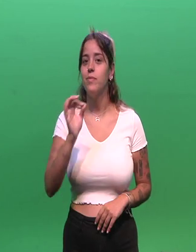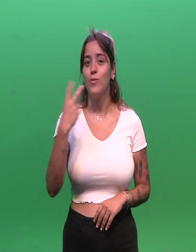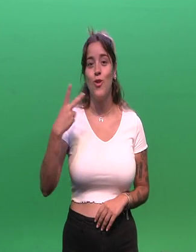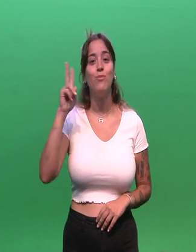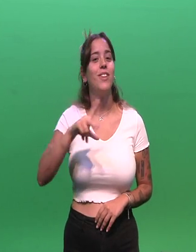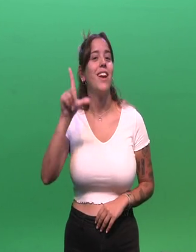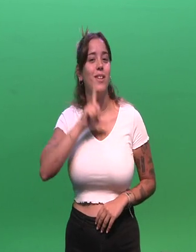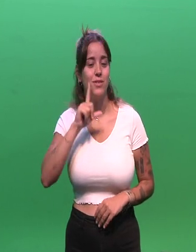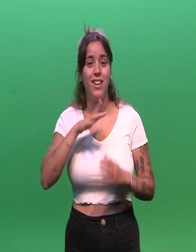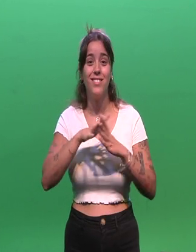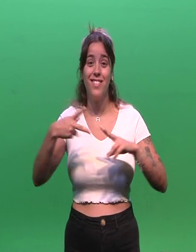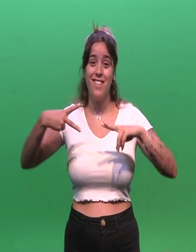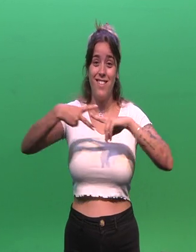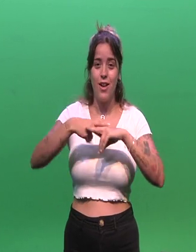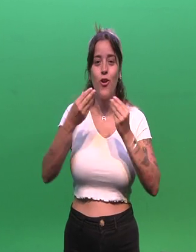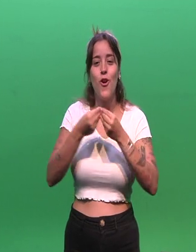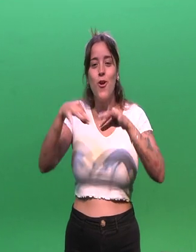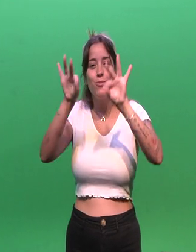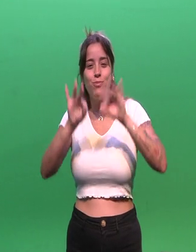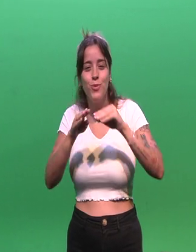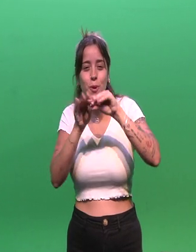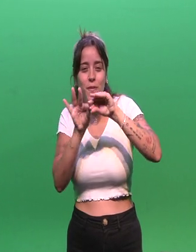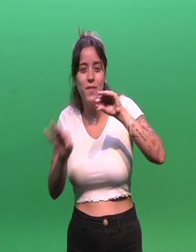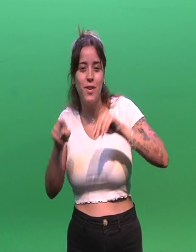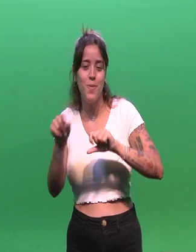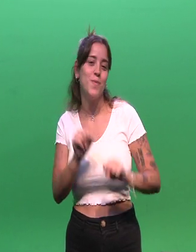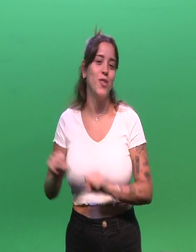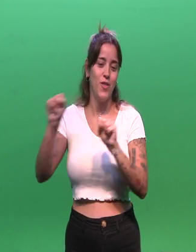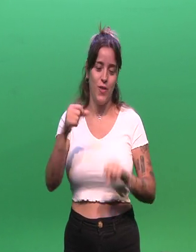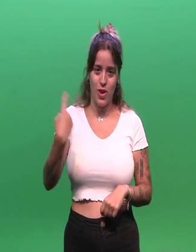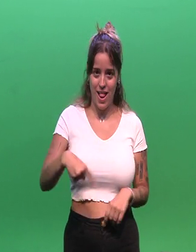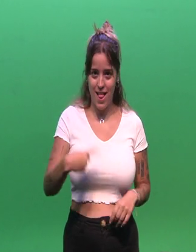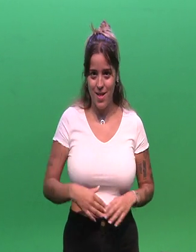Sí, les dues som lesbianes i quan tenim sexe fem servir un preservetiu molt fi que ens protegeix.